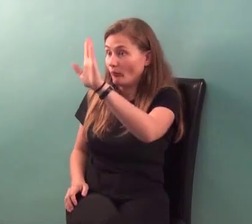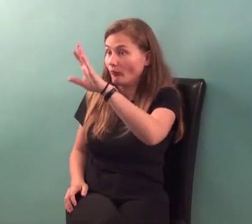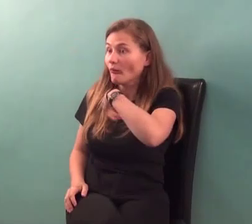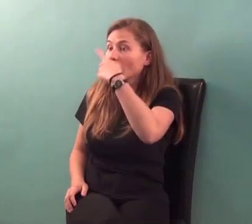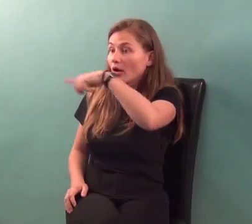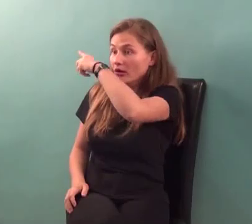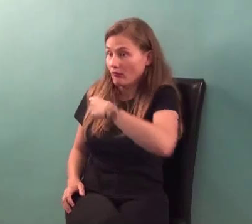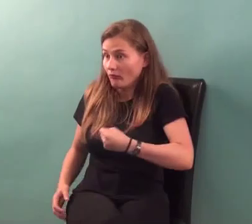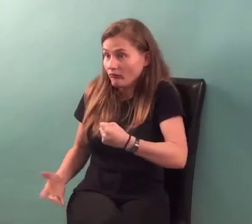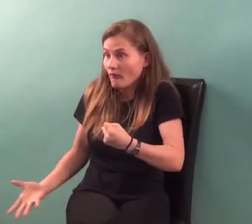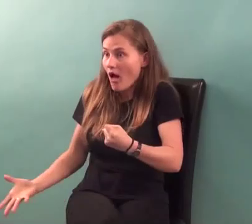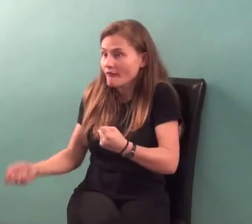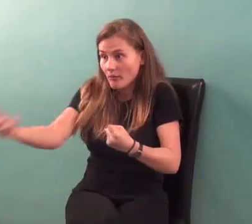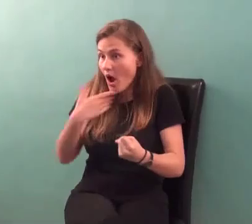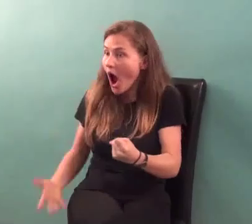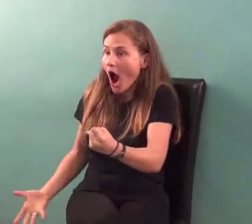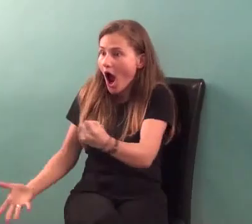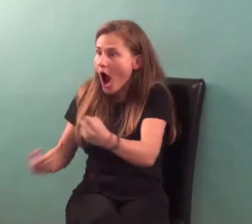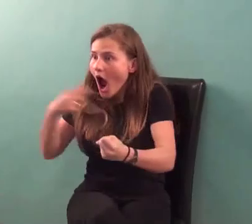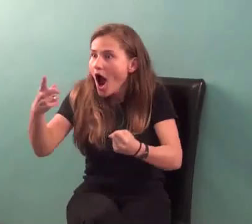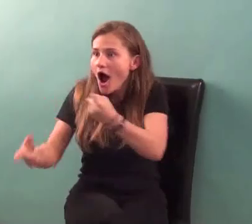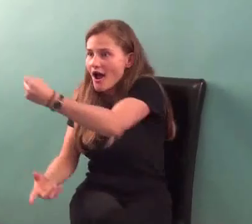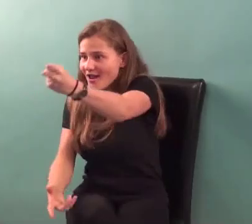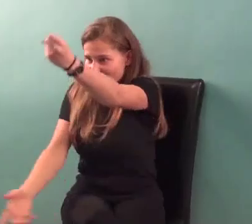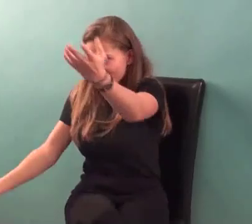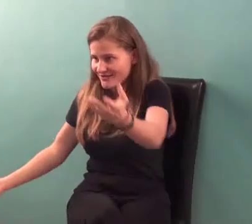Na przykład w Tajlandii, jak nie było kosza, to musiałam trzymać śmieci i iść długo, aż będzie kosz.